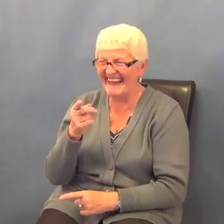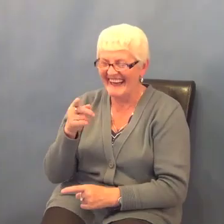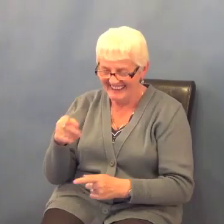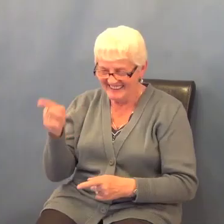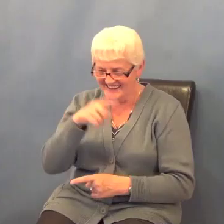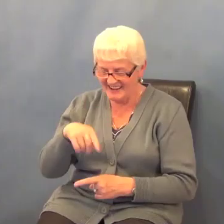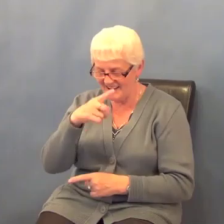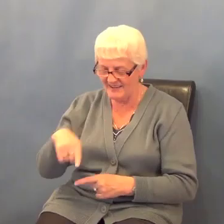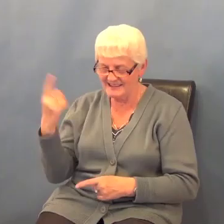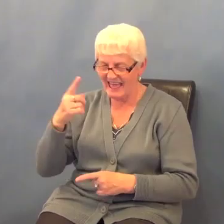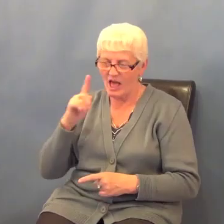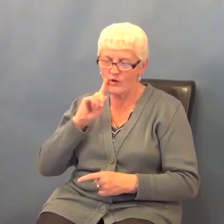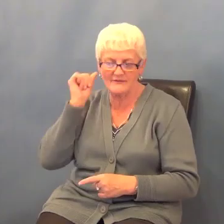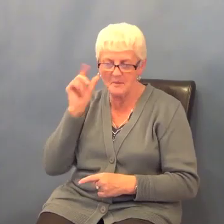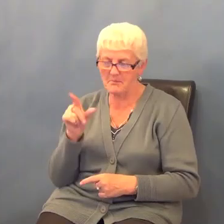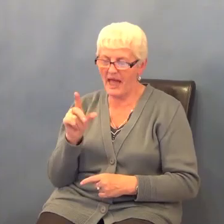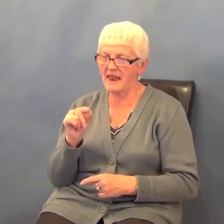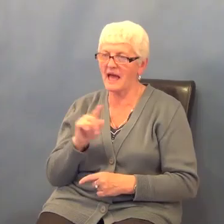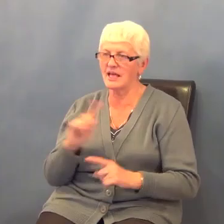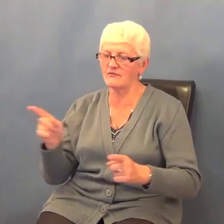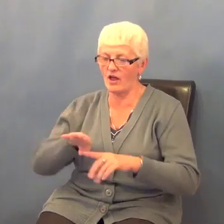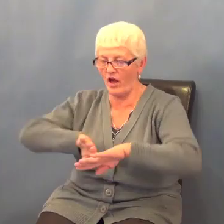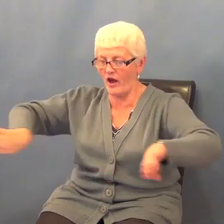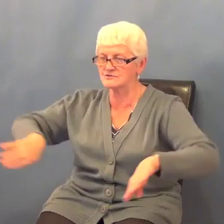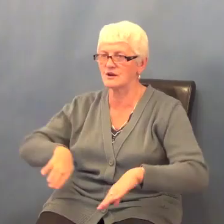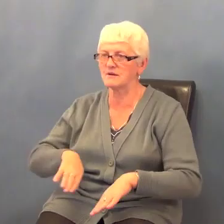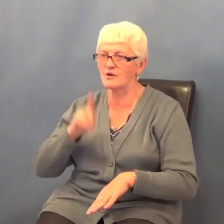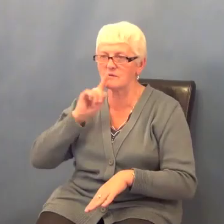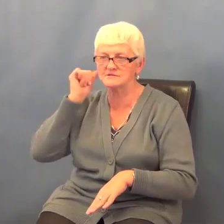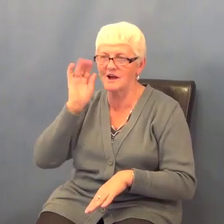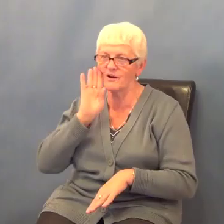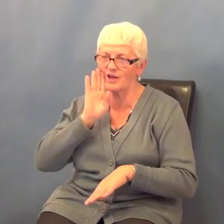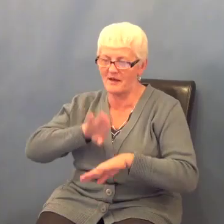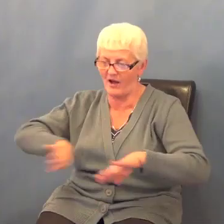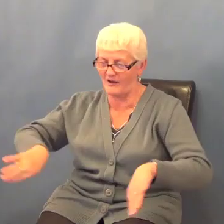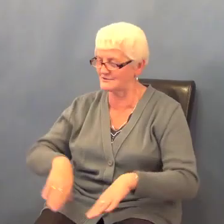Jest okrągły znak zakazu, to znaczy, że chłopak i dziewczyna, czyli para, nie mogą być razem, trzeba osobno.